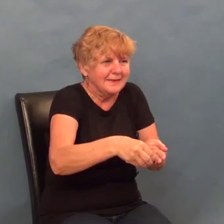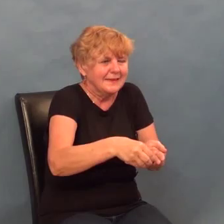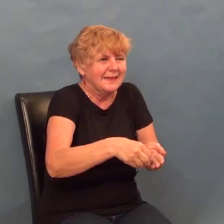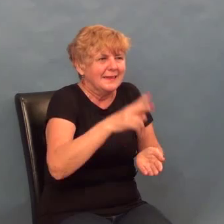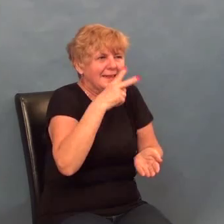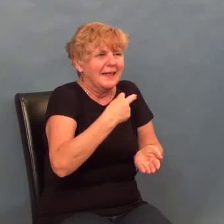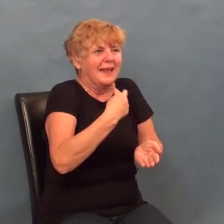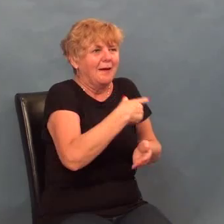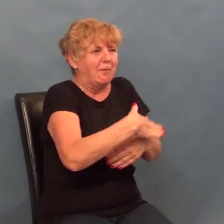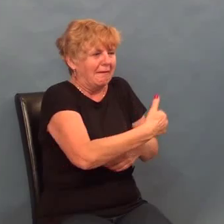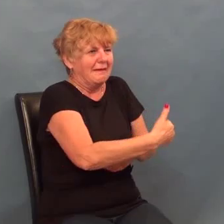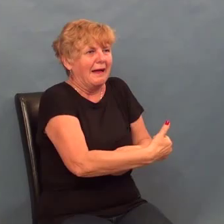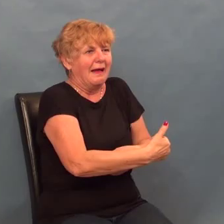Tata jest w sytuacji bez wyjścia, bo przy nim stoi policjant.